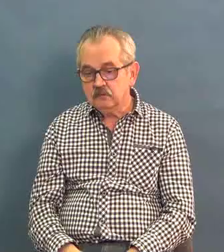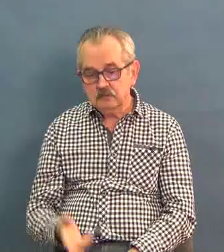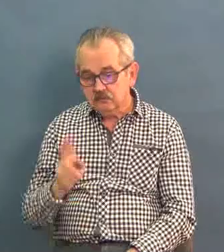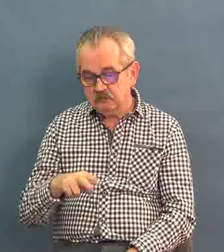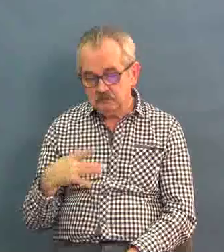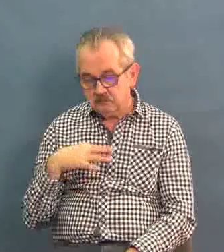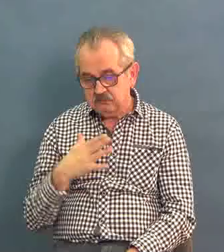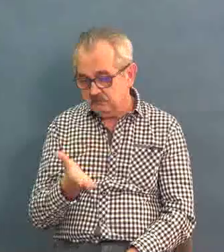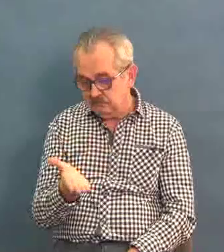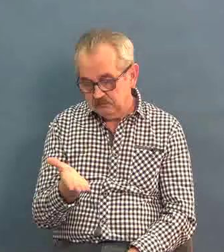Następne mam wolne.